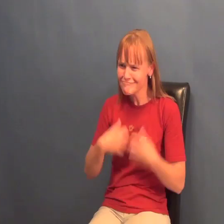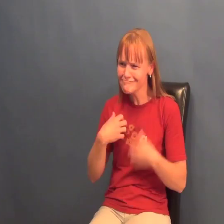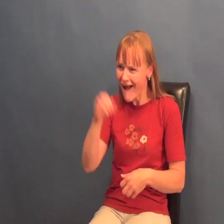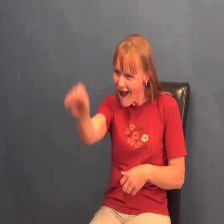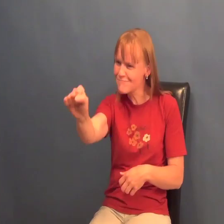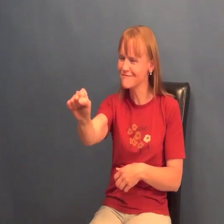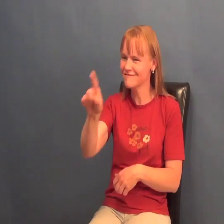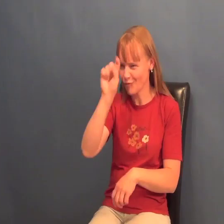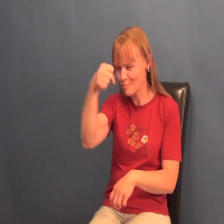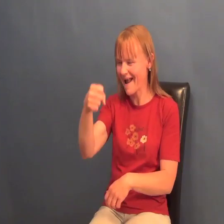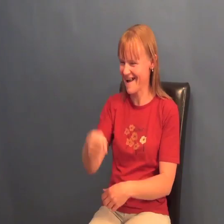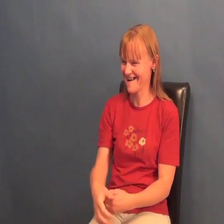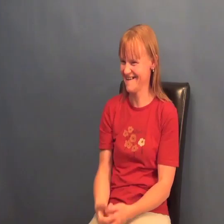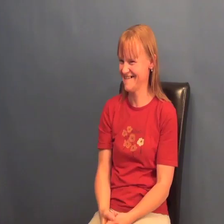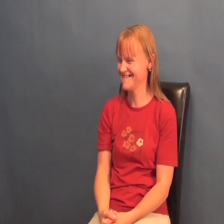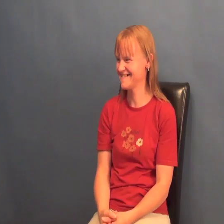Jak nie słuchasz, to budzik się denerwuje i dzwoni do skutku.